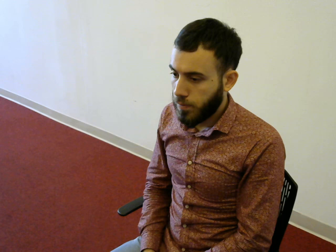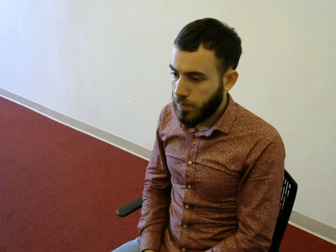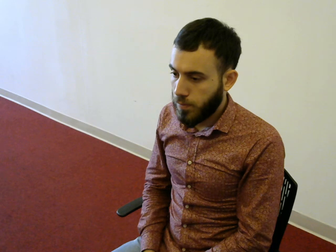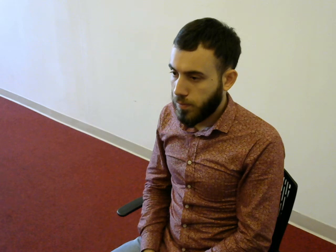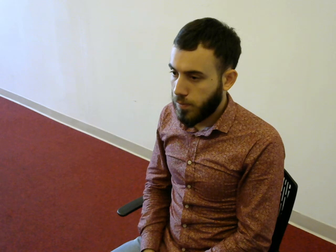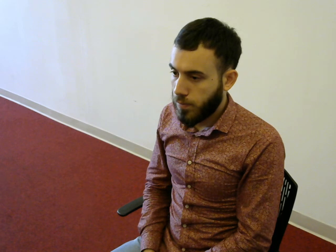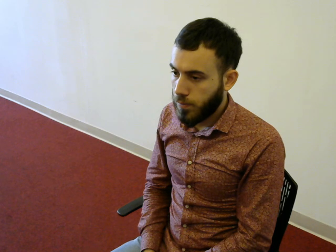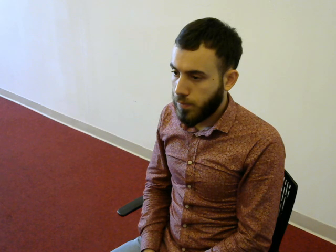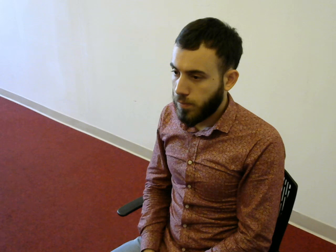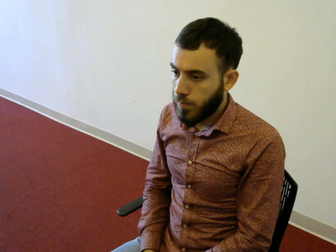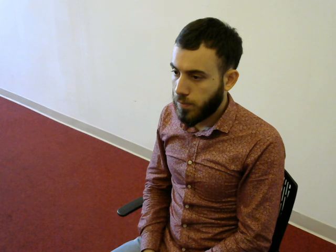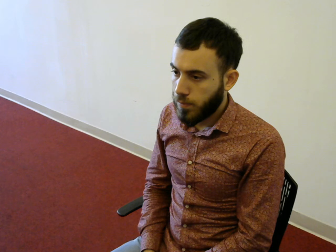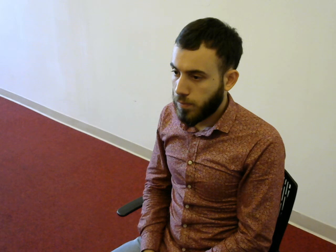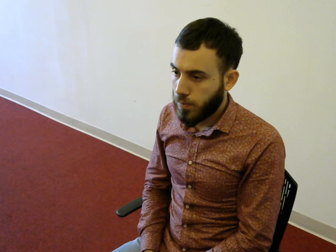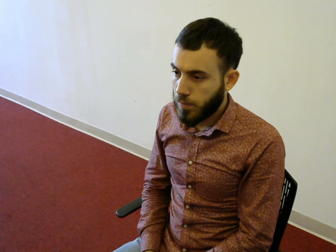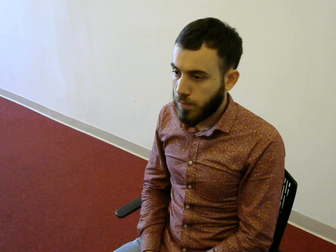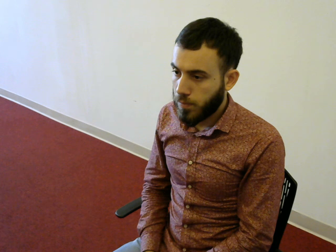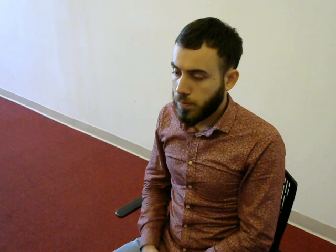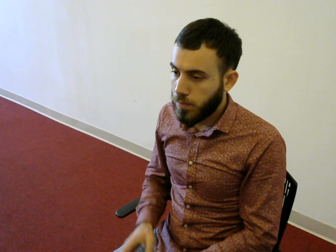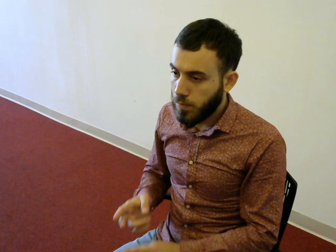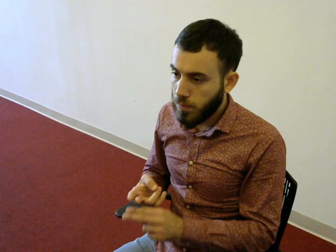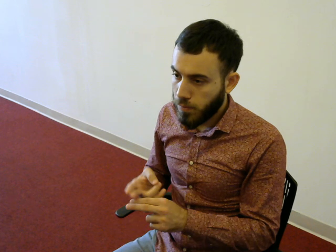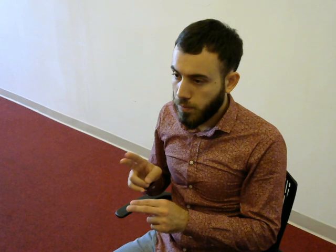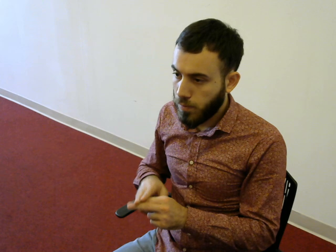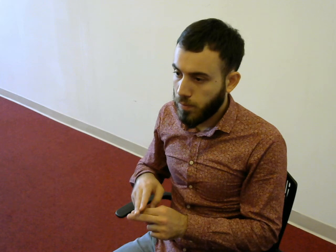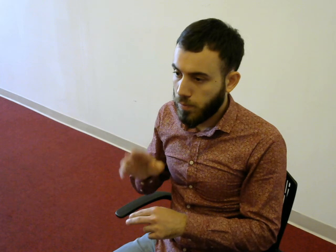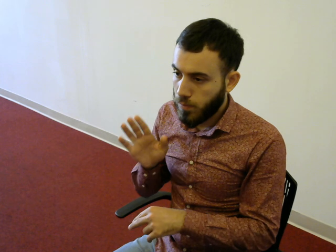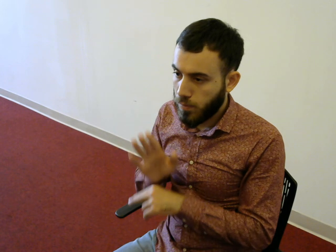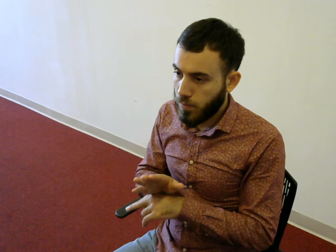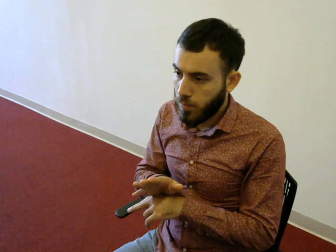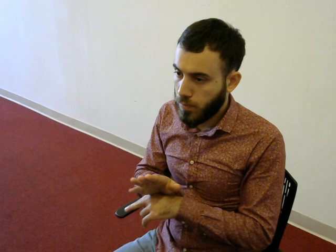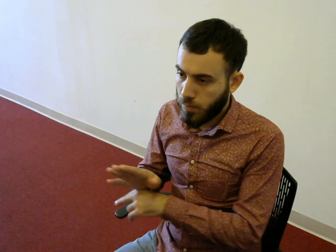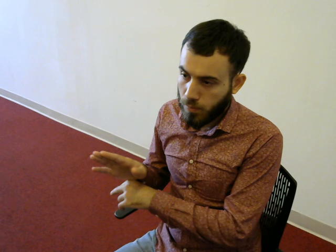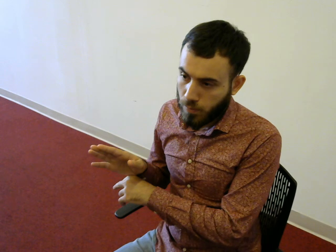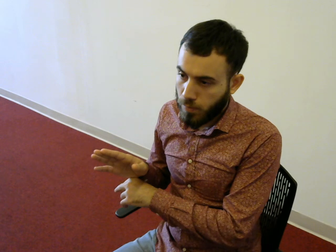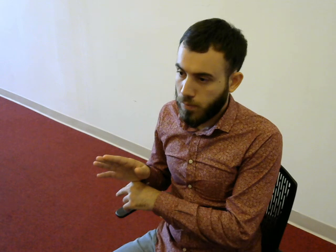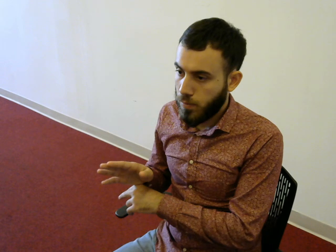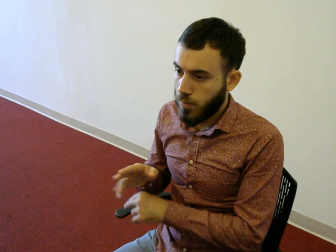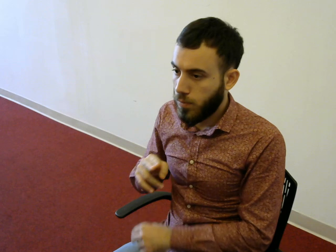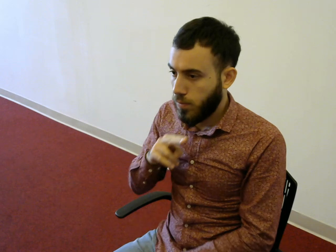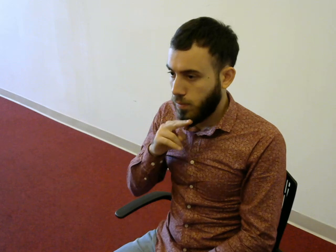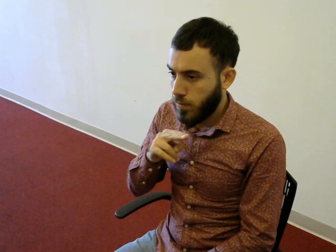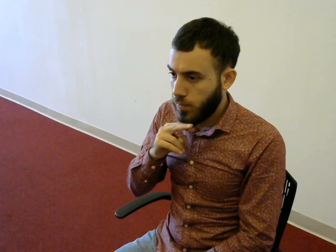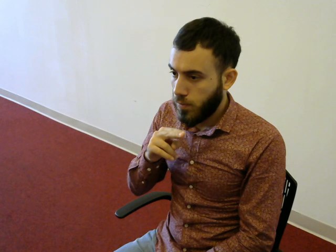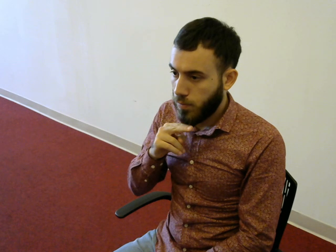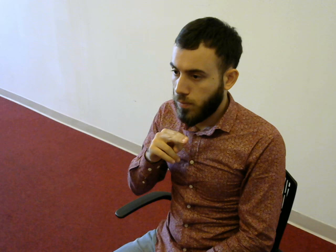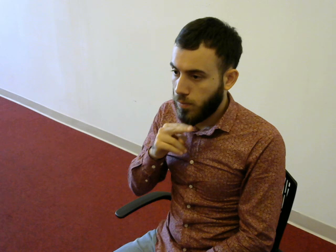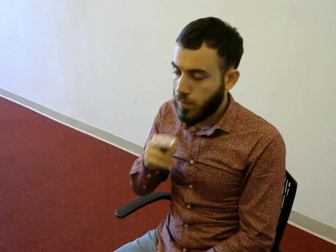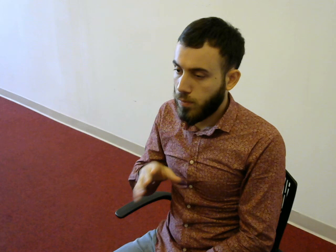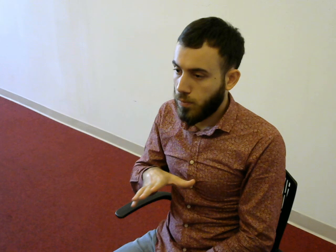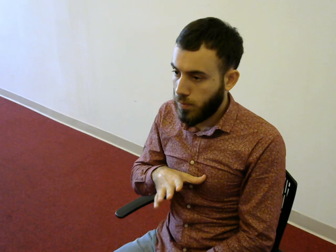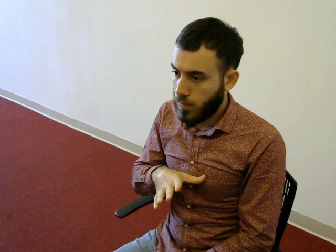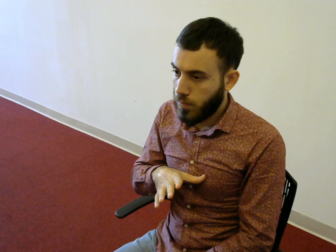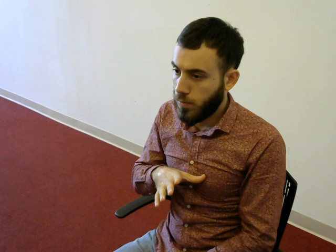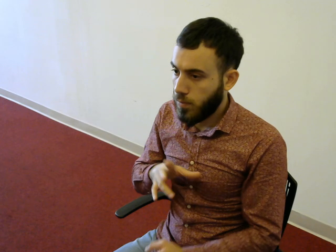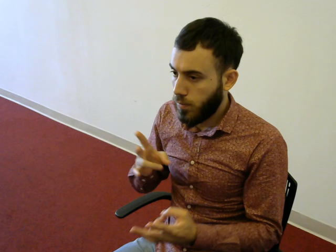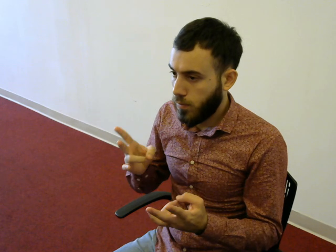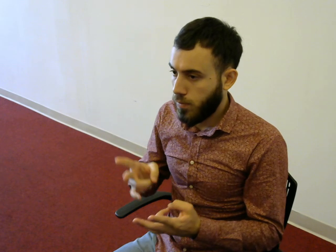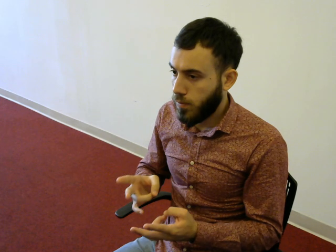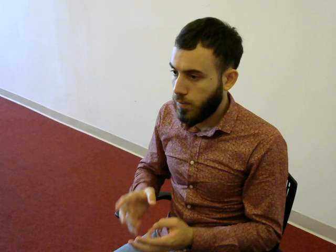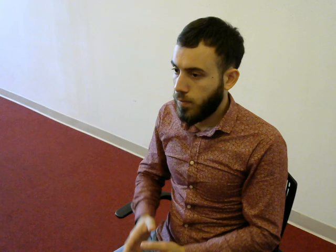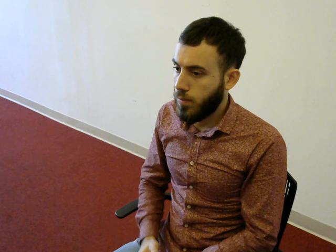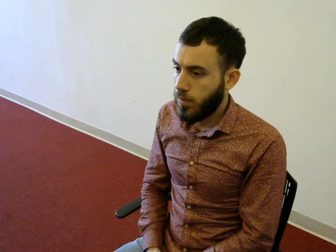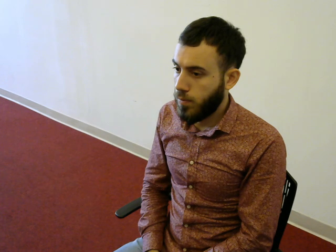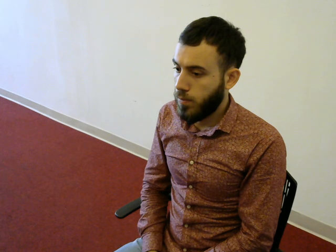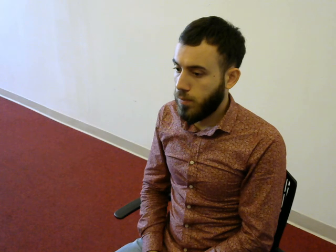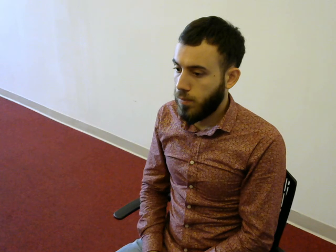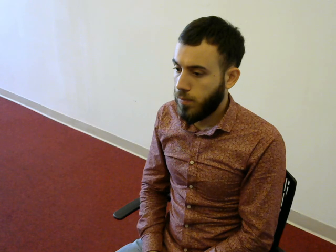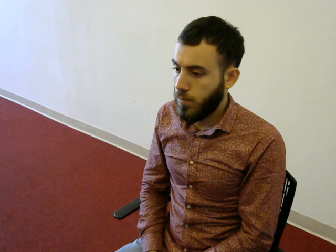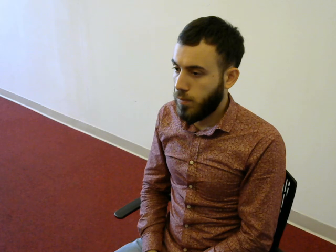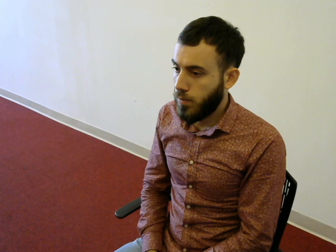Bu tapşırıqlarda diqqətli olmaq lazımdır